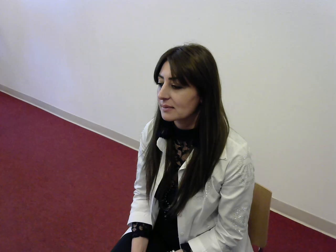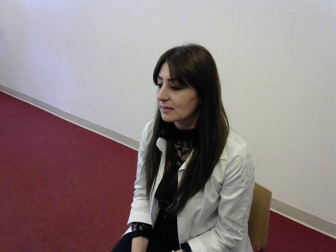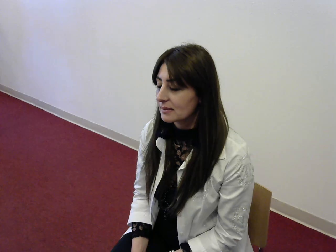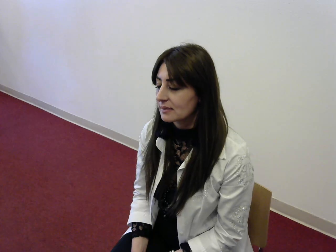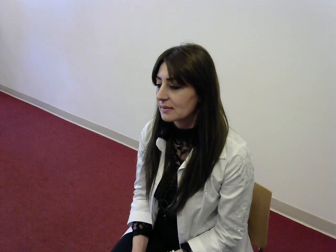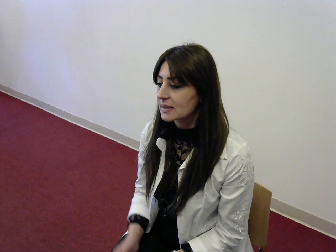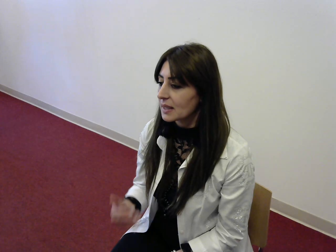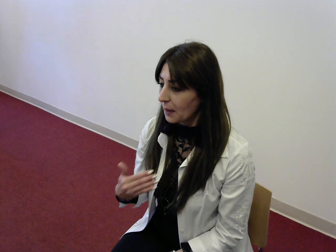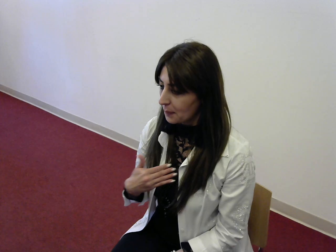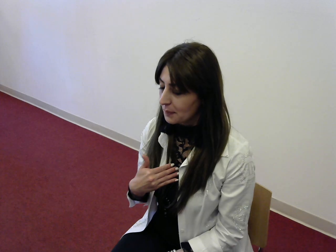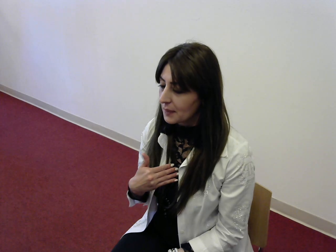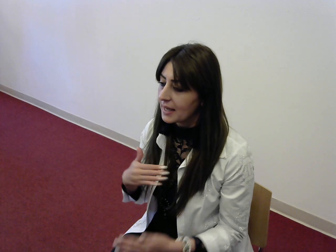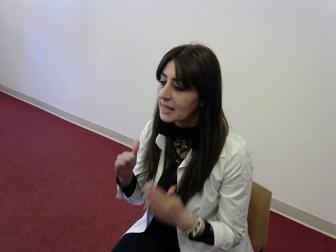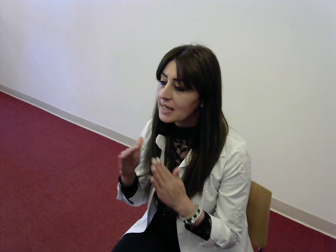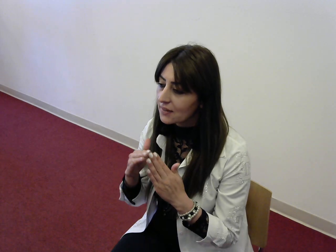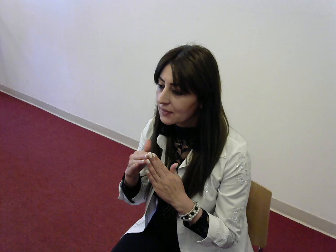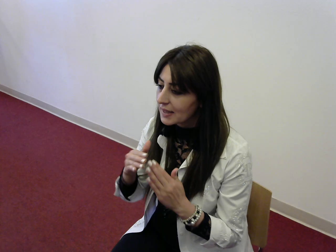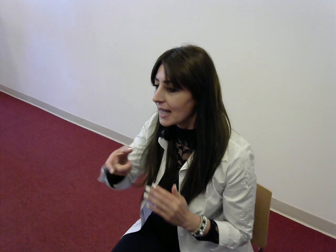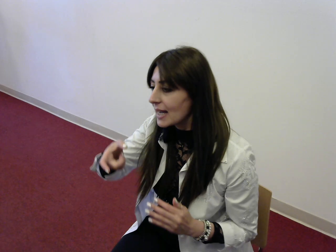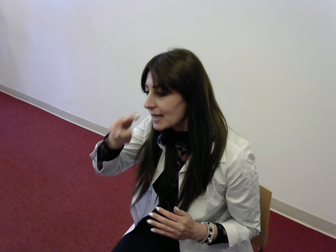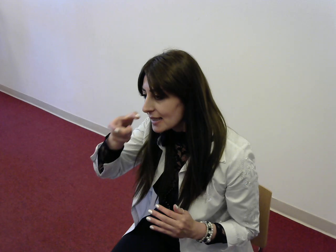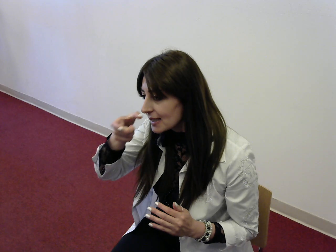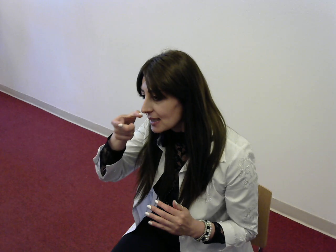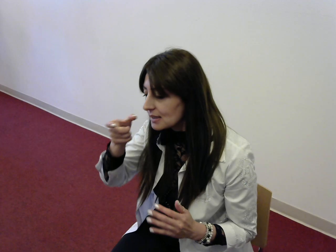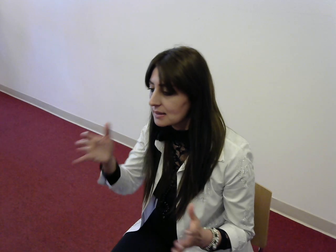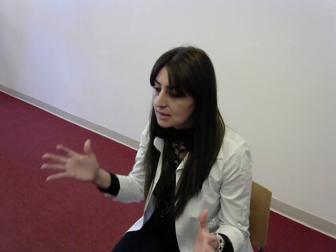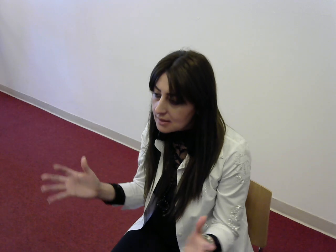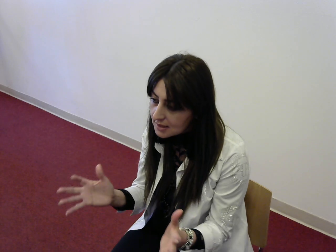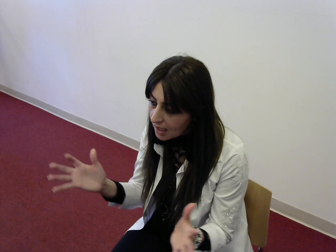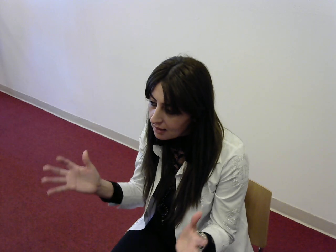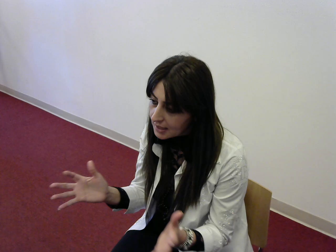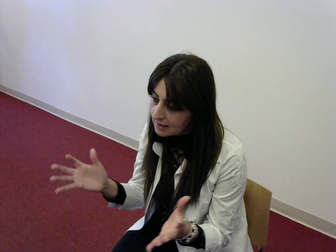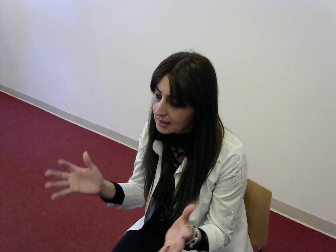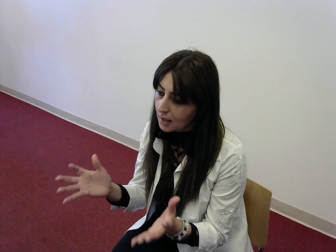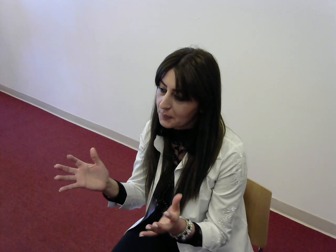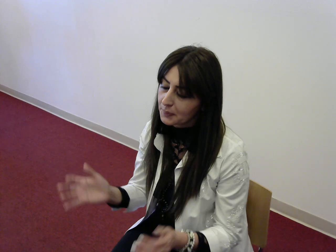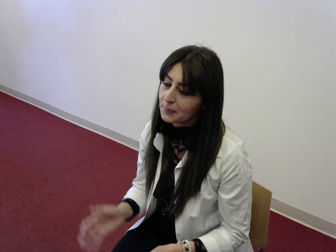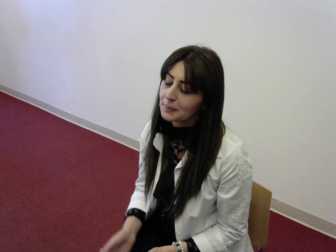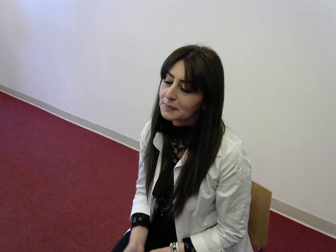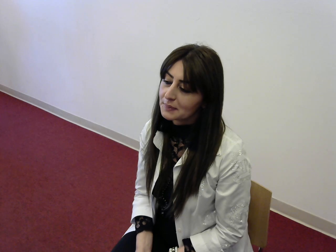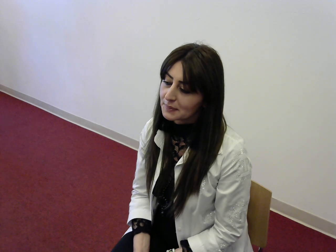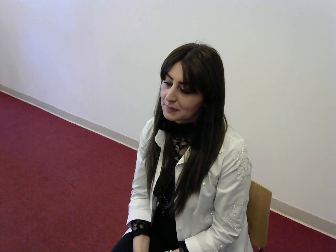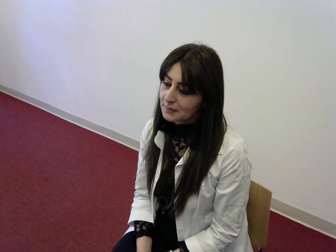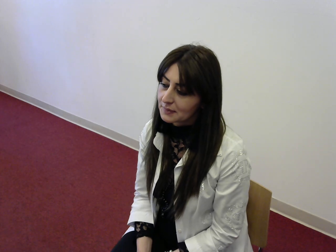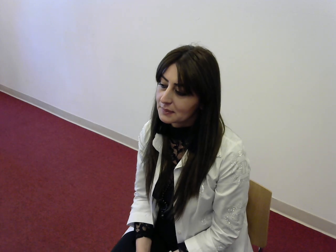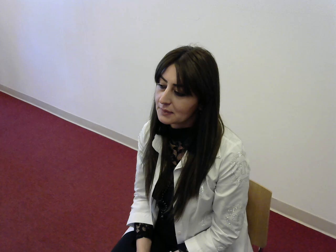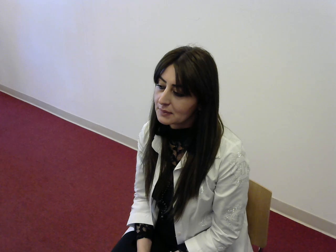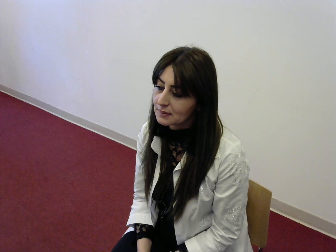Mən evdə it saxlayıram